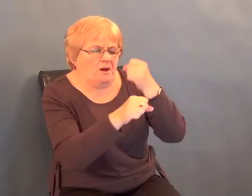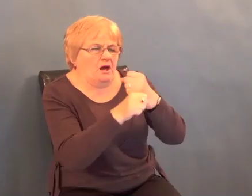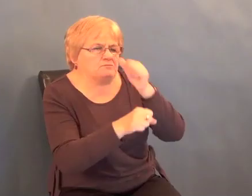Nie mogę.